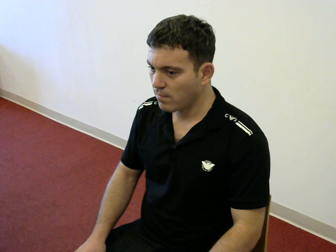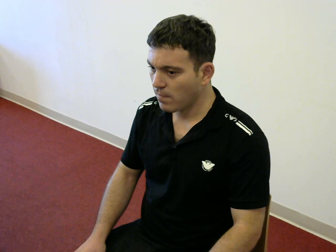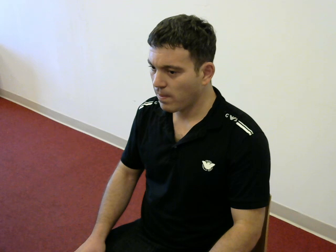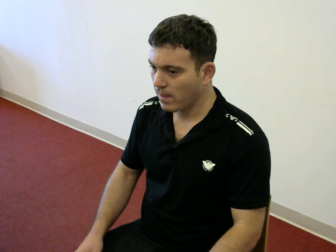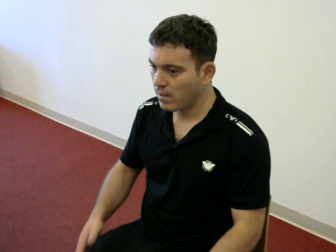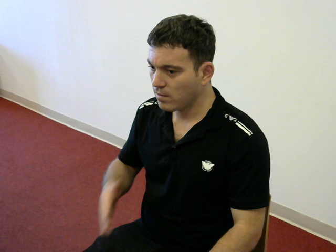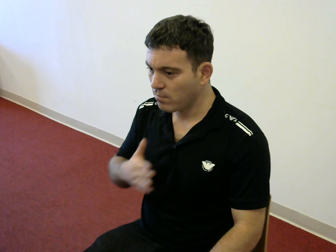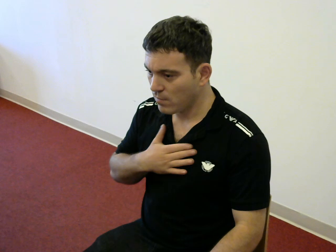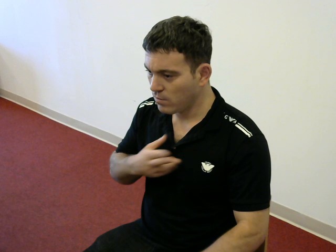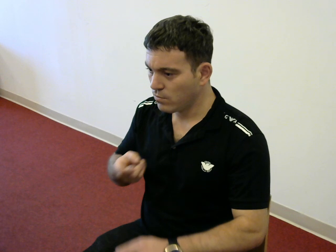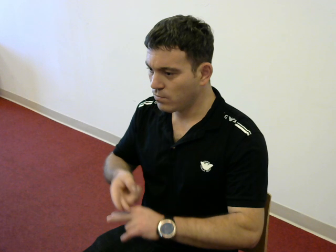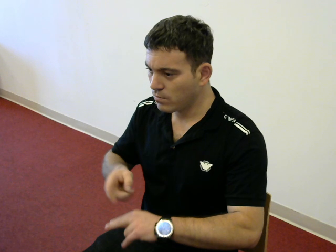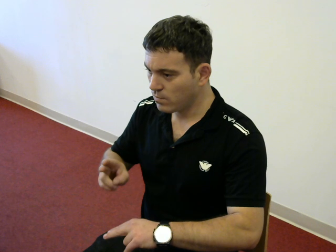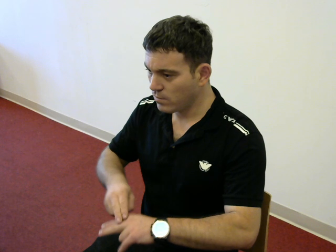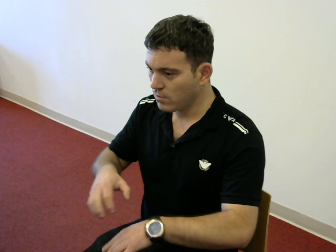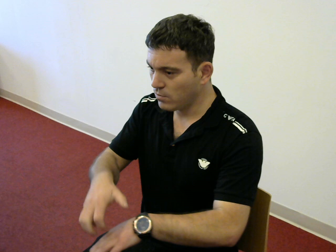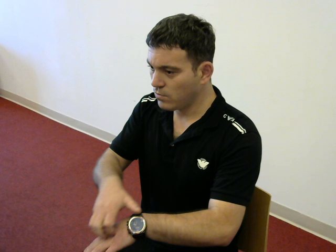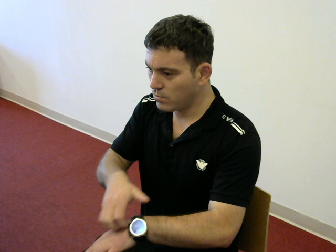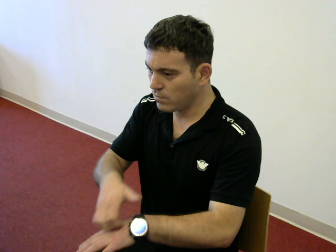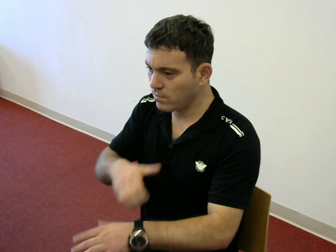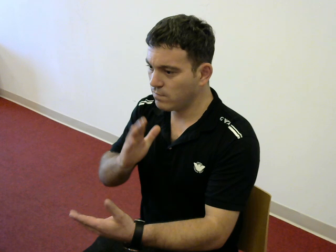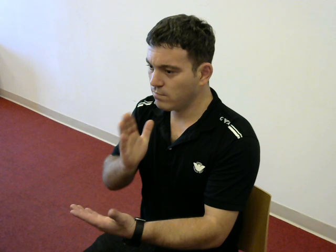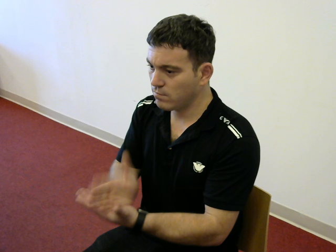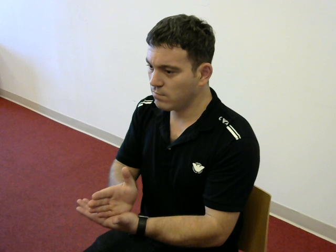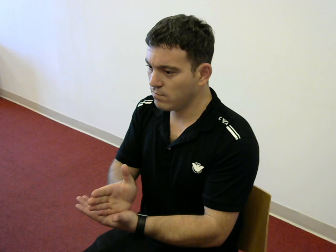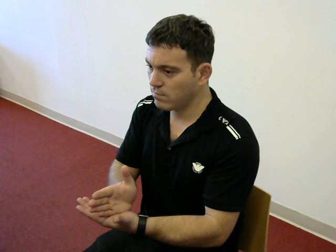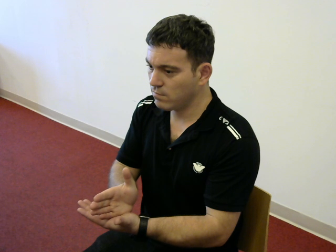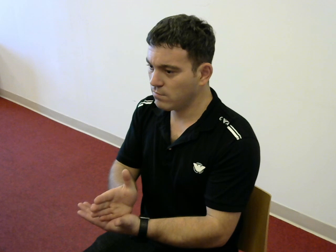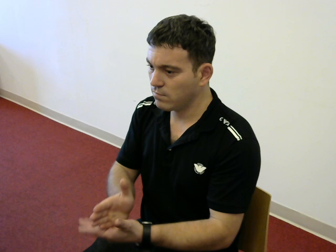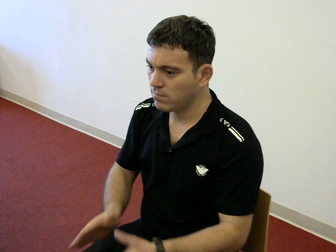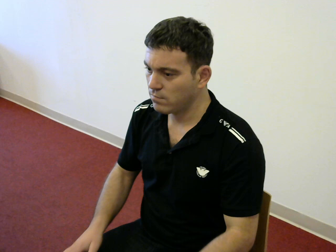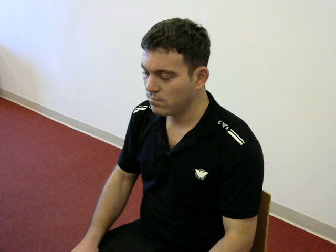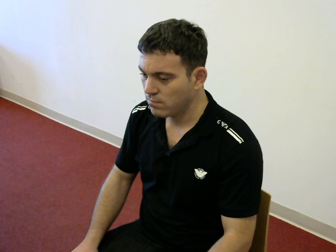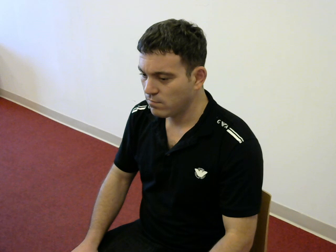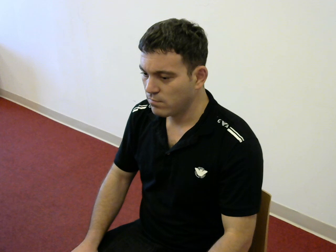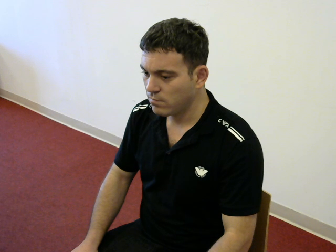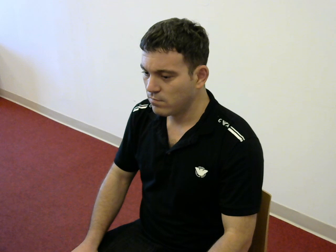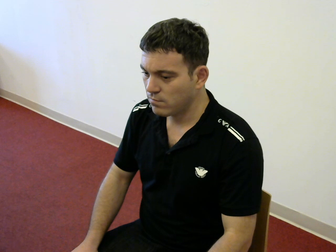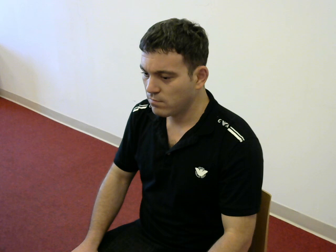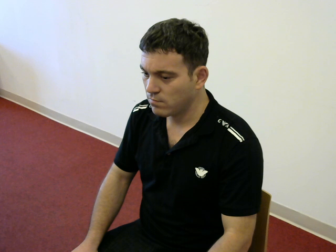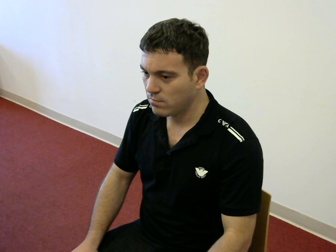Mənim buna alergiyam var